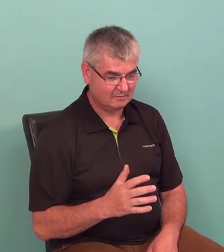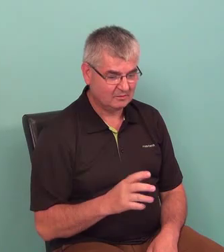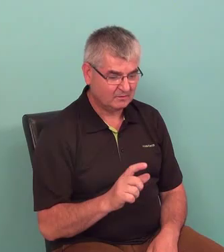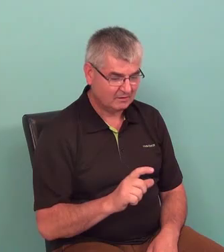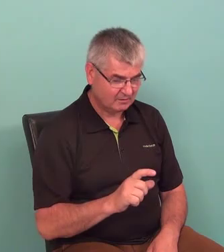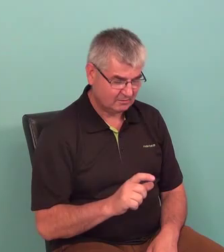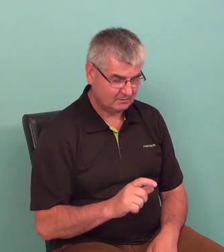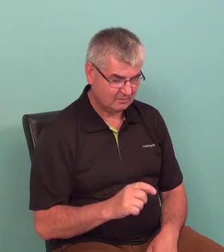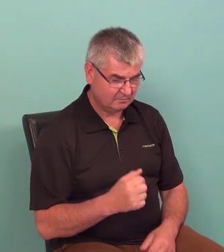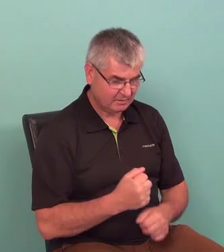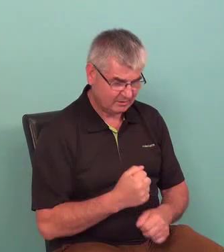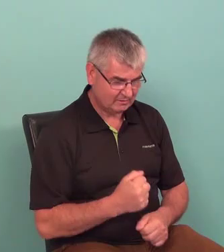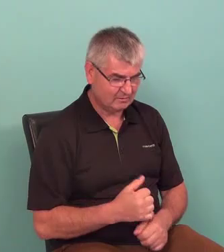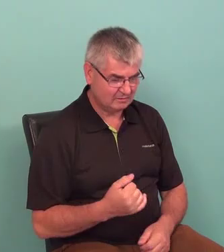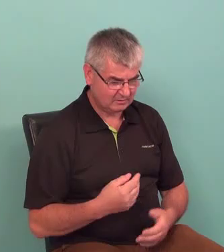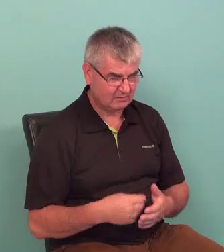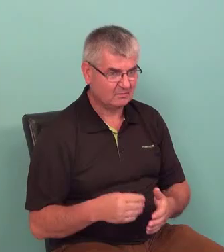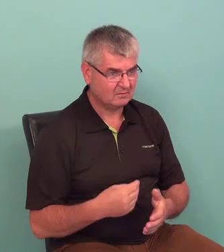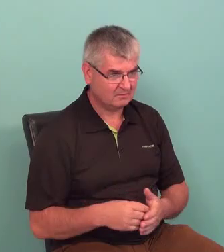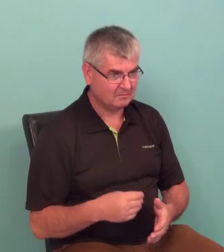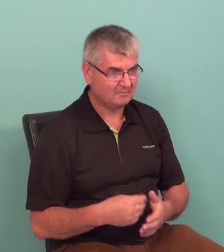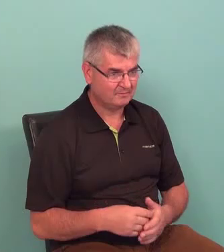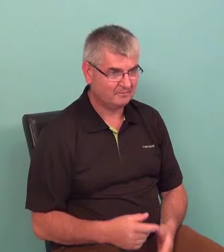W czwartek praca i zakupy.